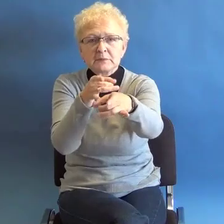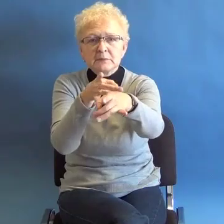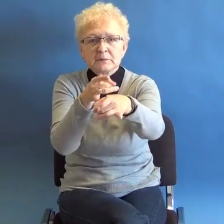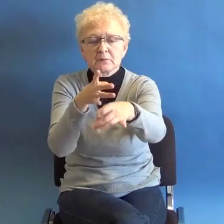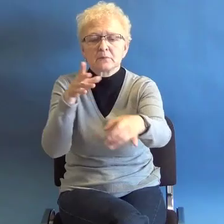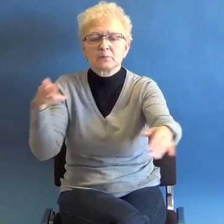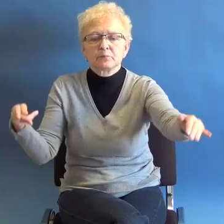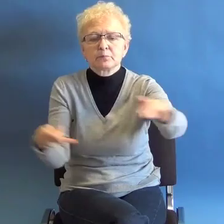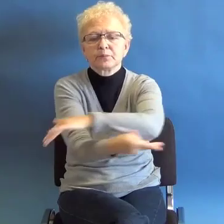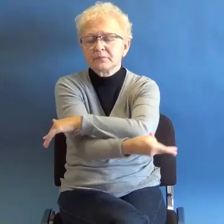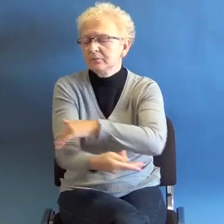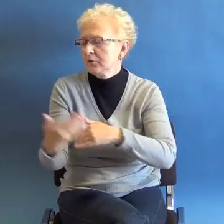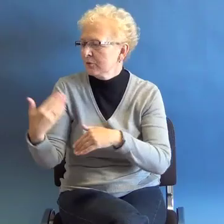Wpadł pod pociąg i koniec.